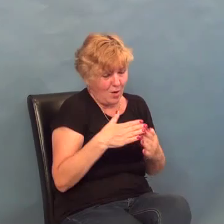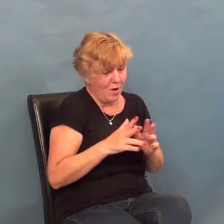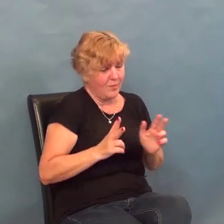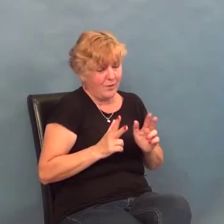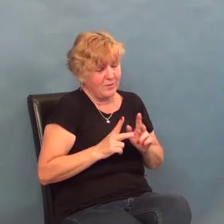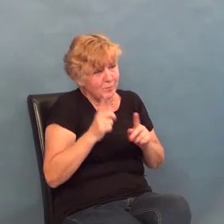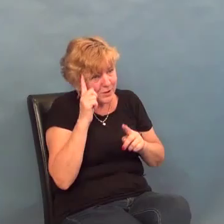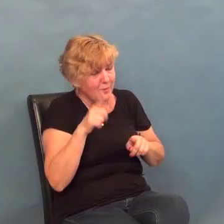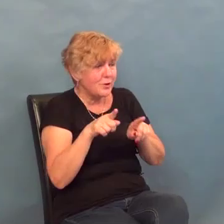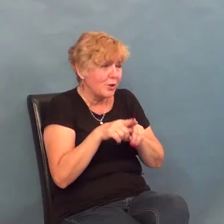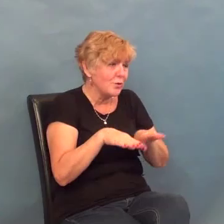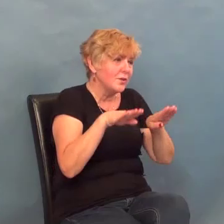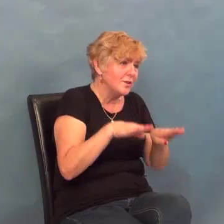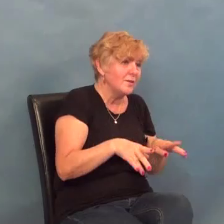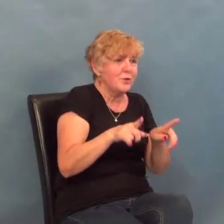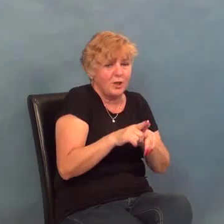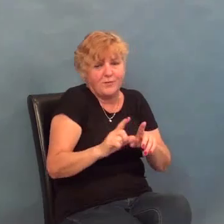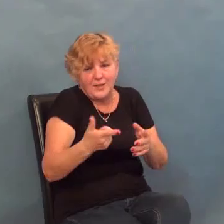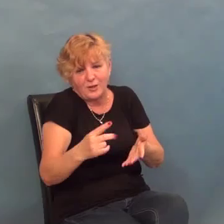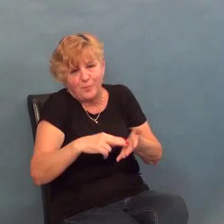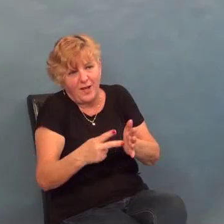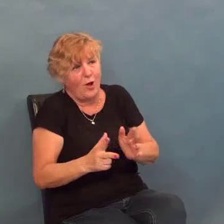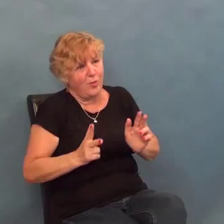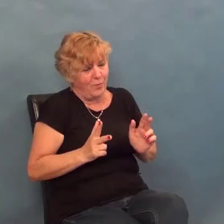Myślę, też siedzę, też coś planuję, odpoczywam w domu.